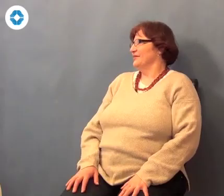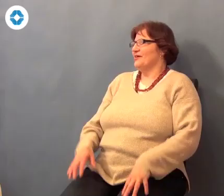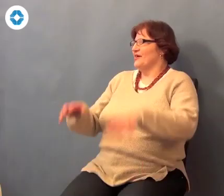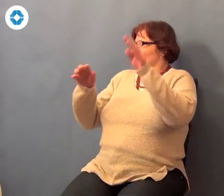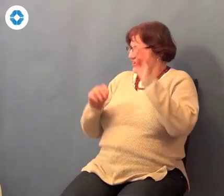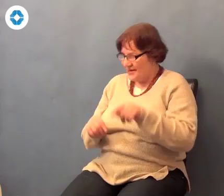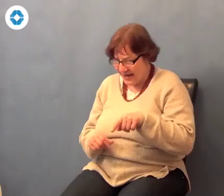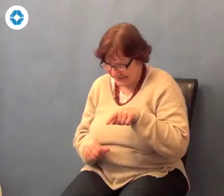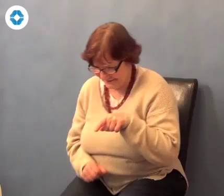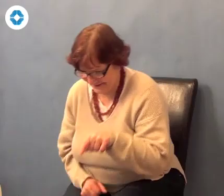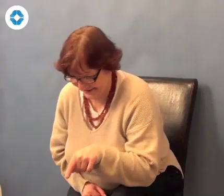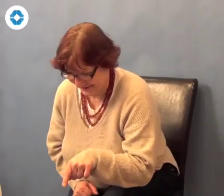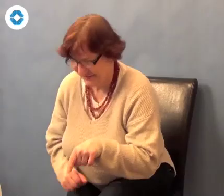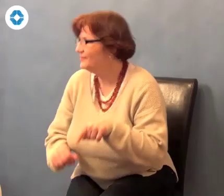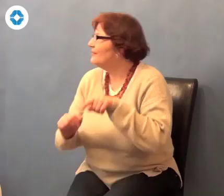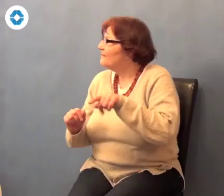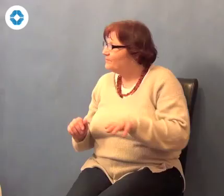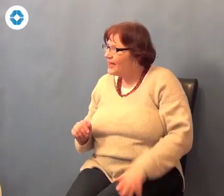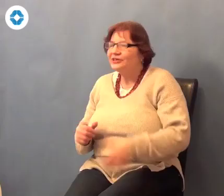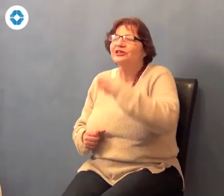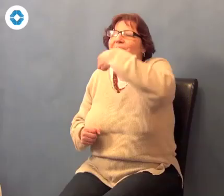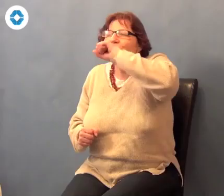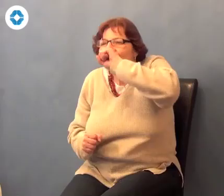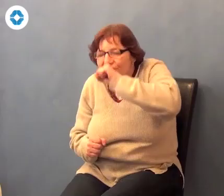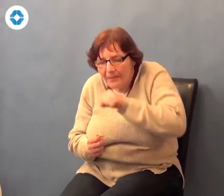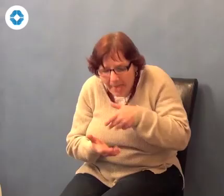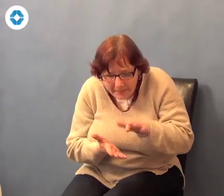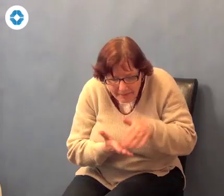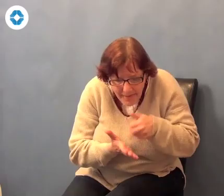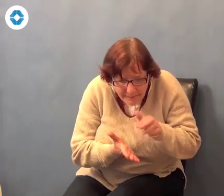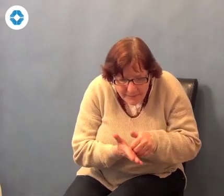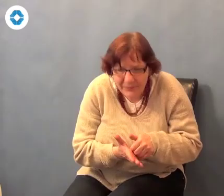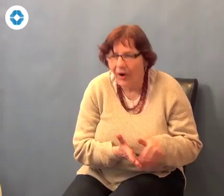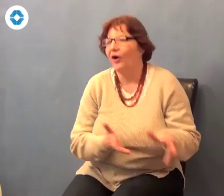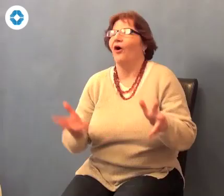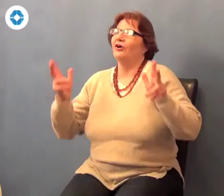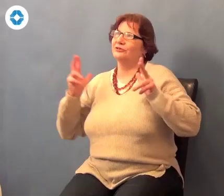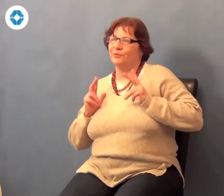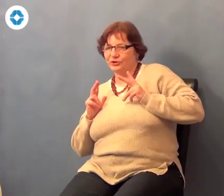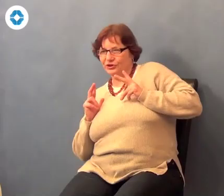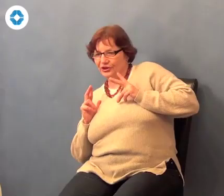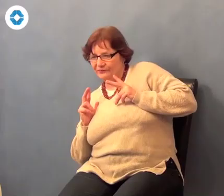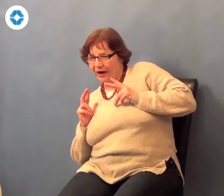Ten pies pije z miski i potem odpoczywa.